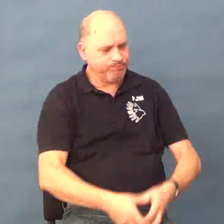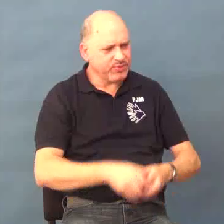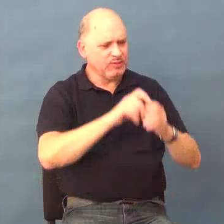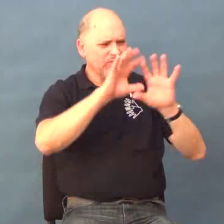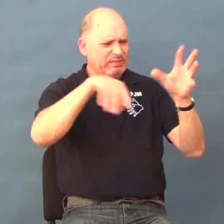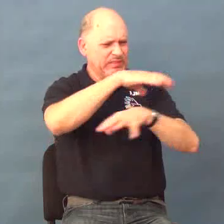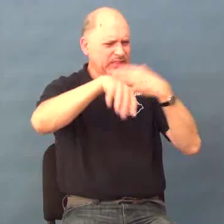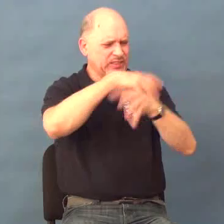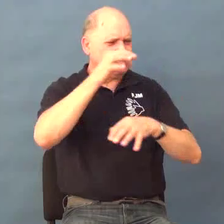Pszczoły latają wokół niego.